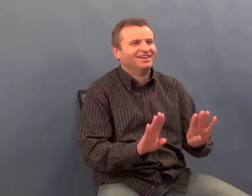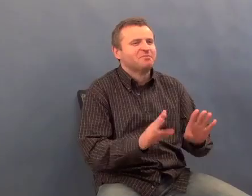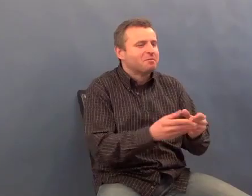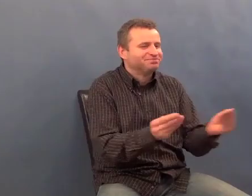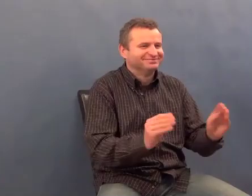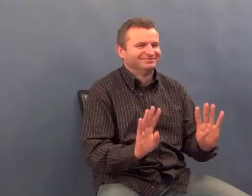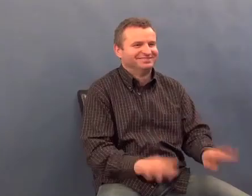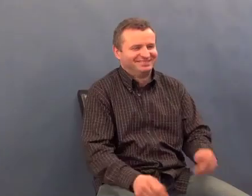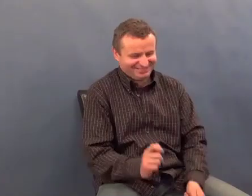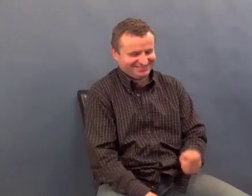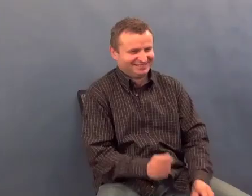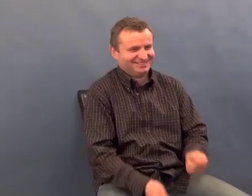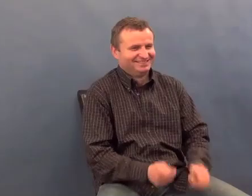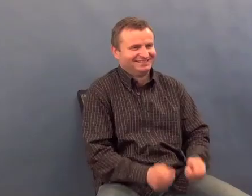Położył deski na ziemi i grał.